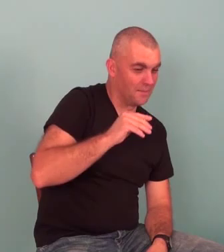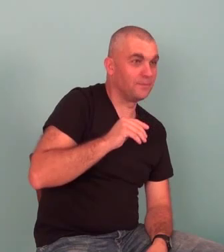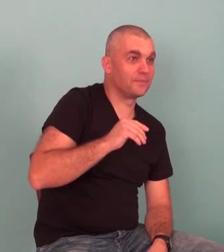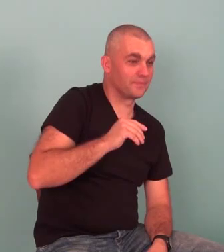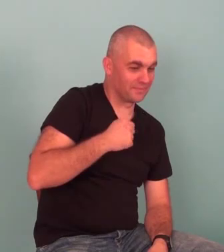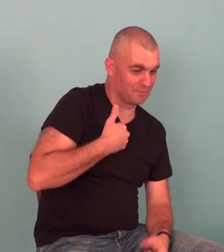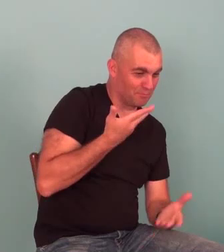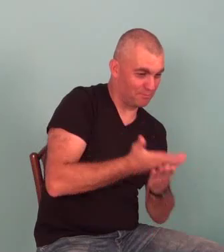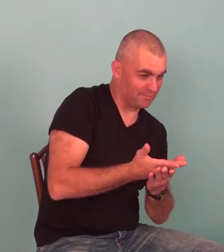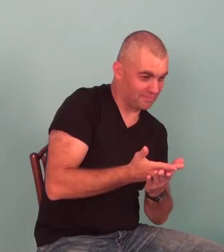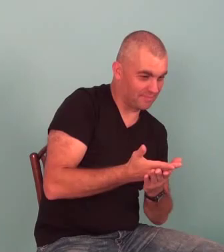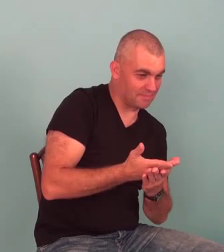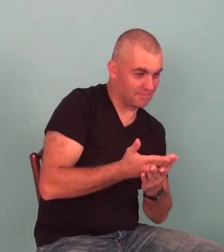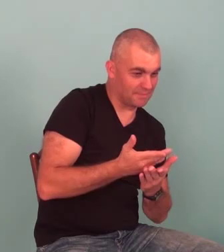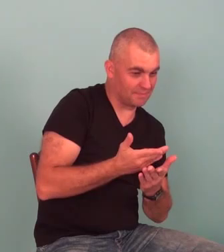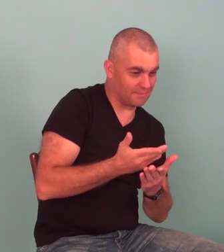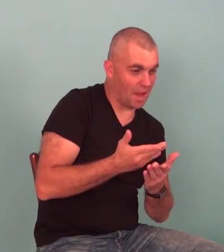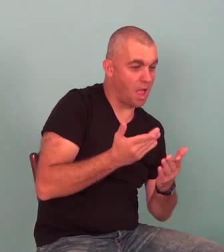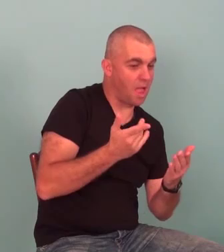Ja proponuję...